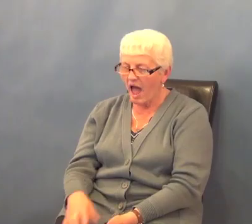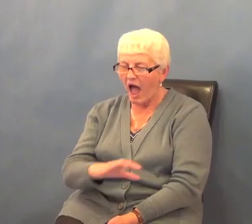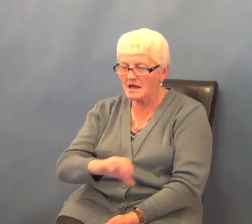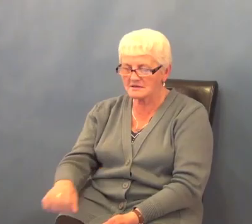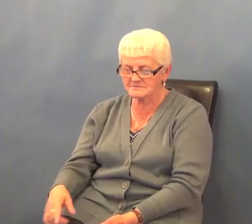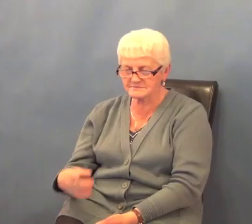Zabrał...